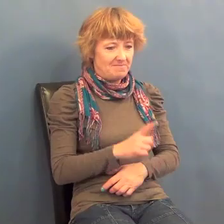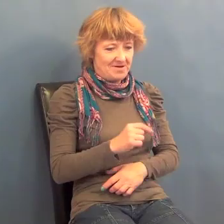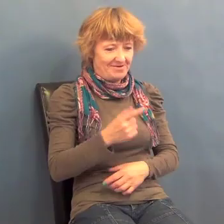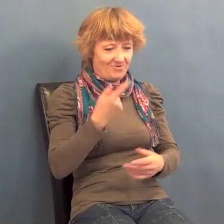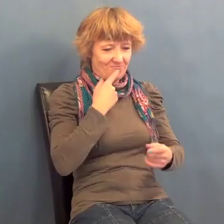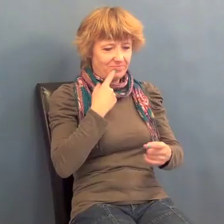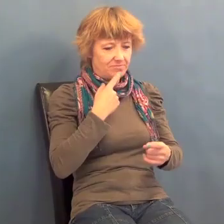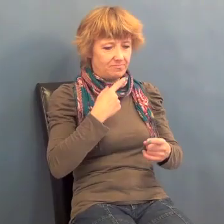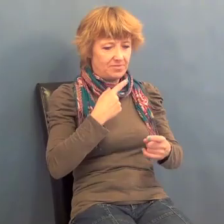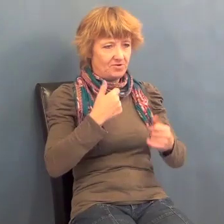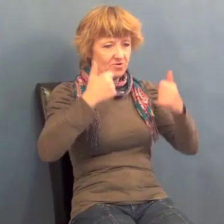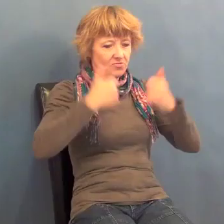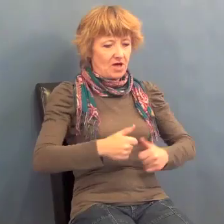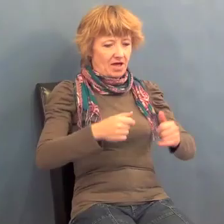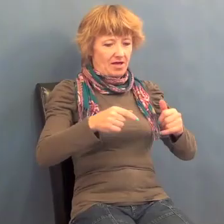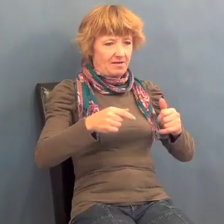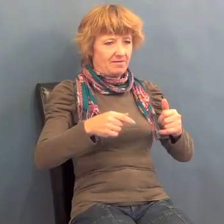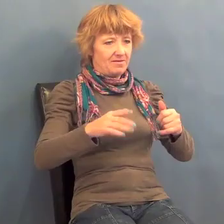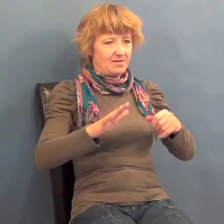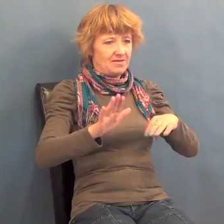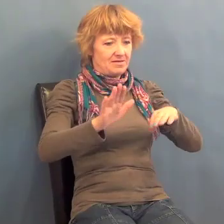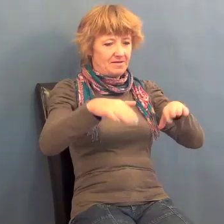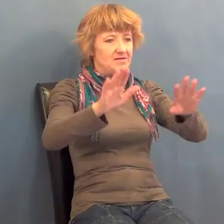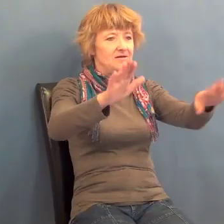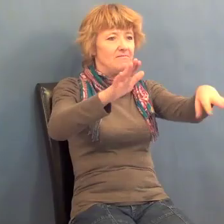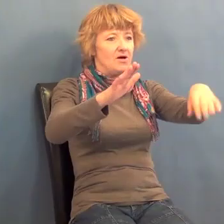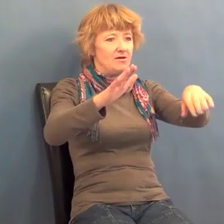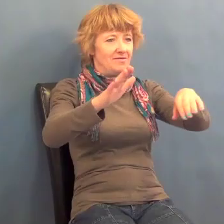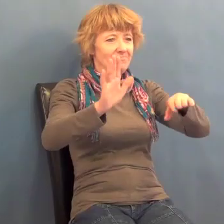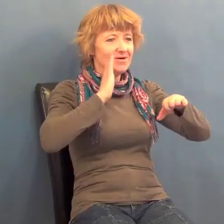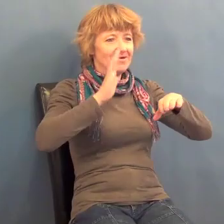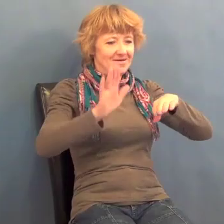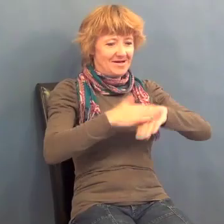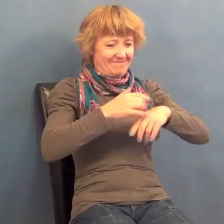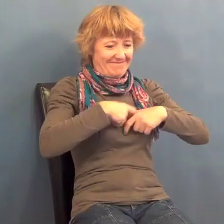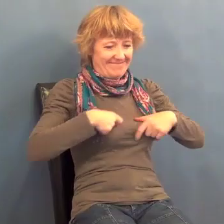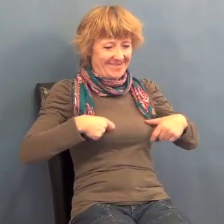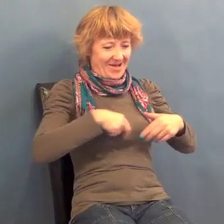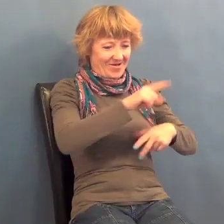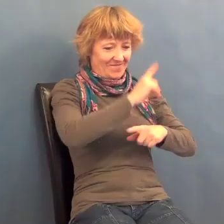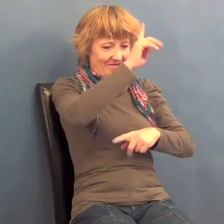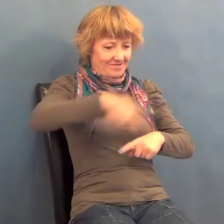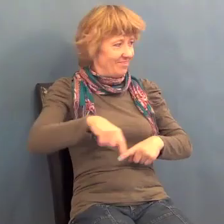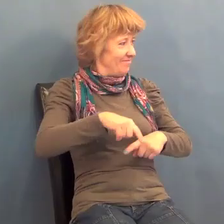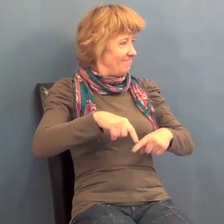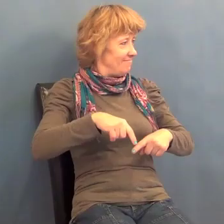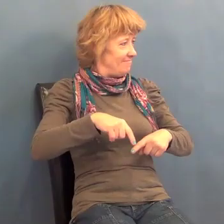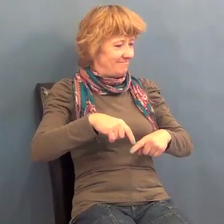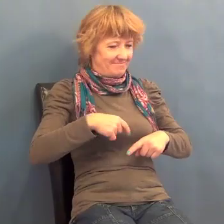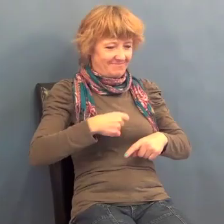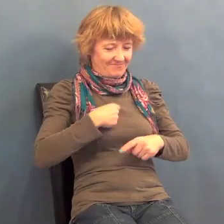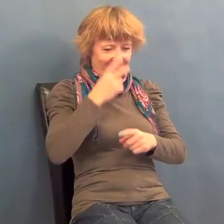W znaku jest skreślona litera "P", czyli trzeba stać, albo nie wolno być nago lub być tylko w biustonoszu.